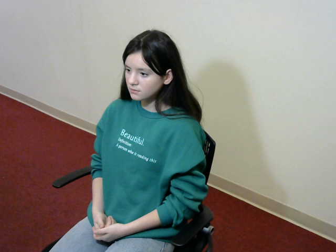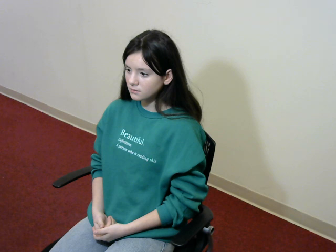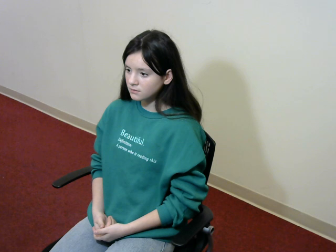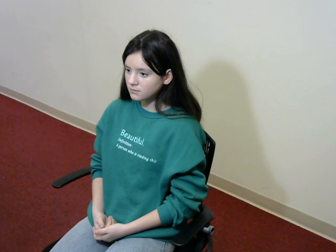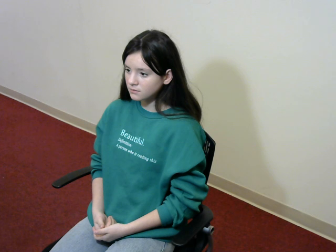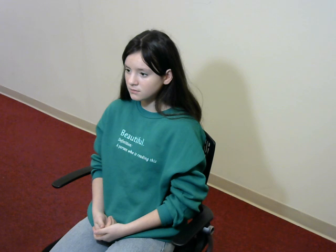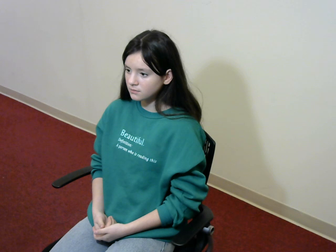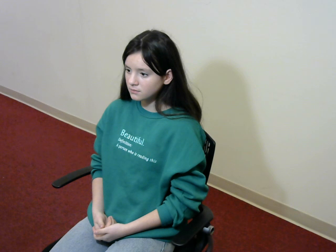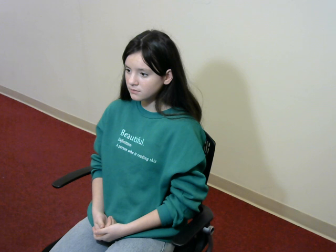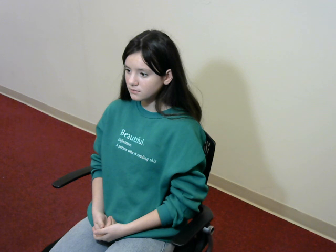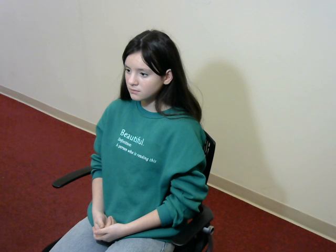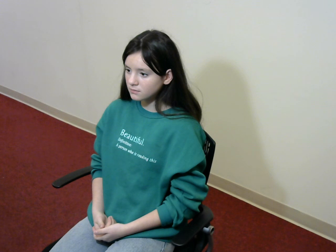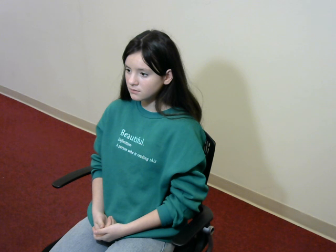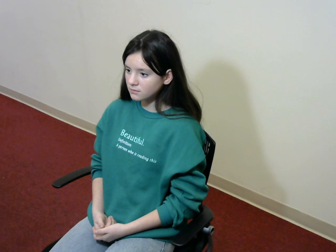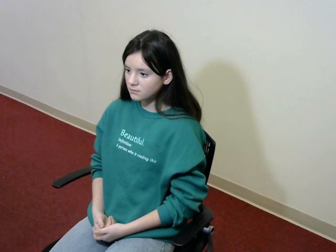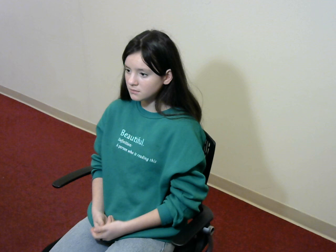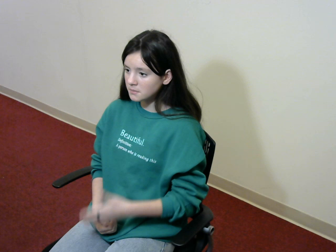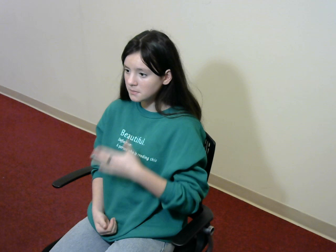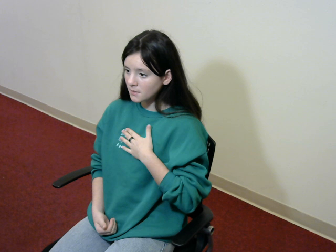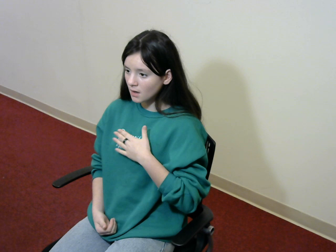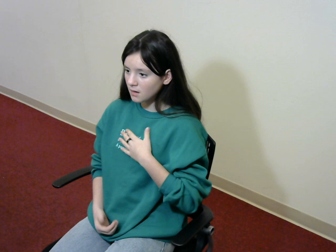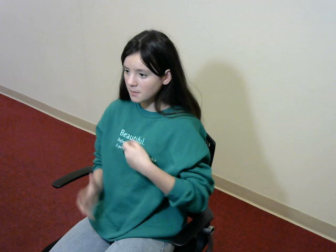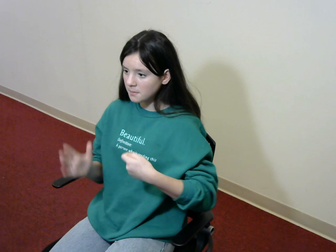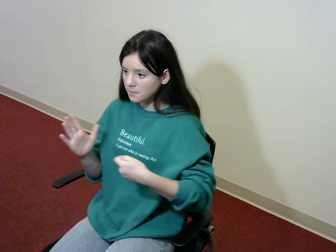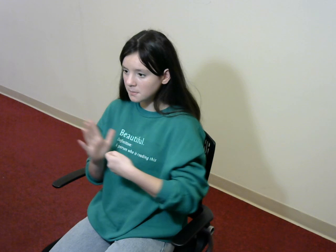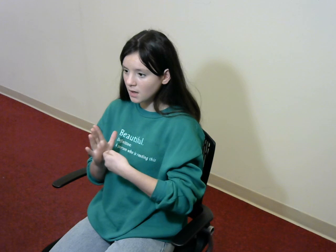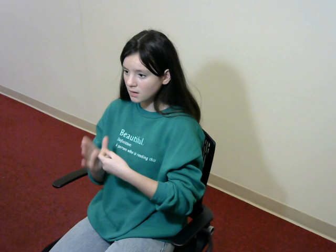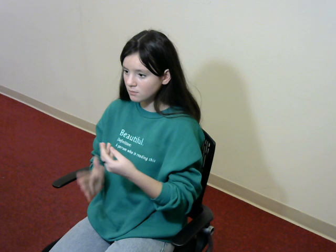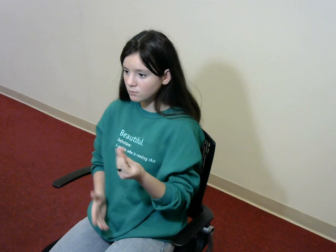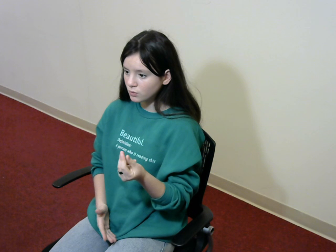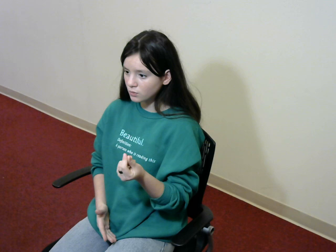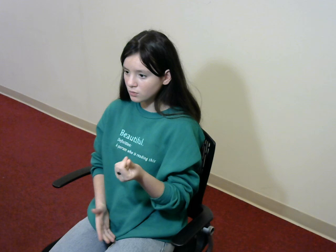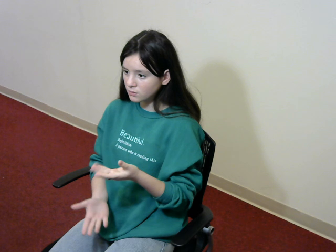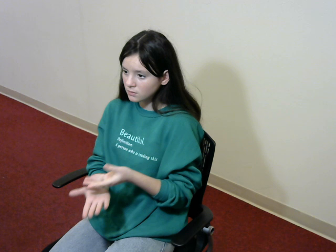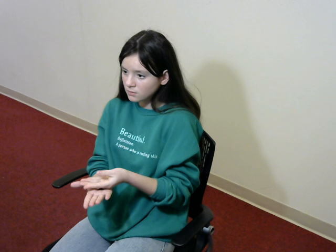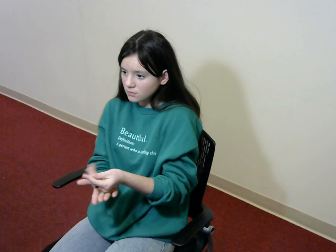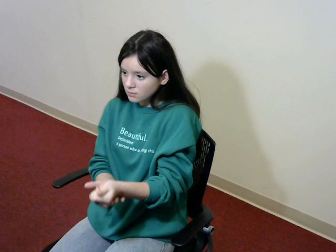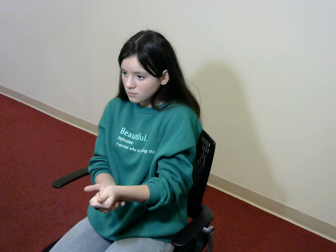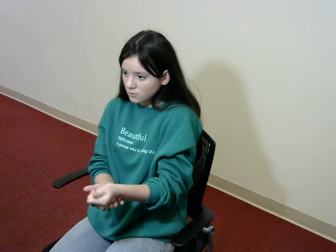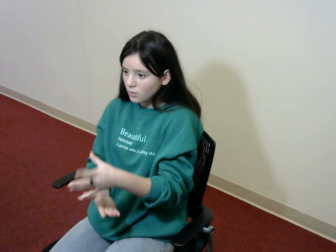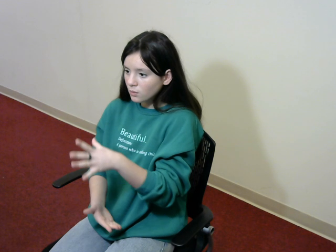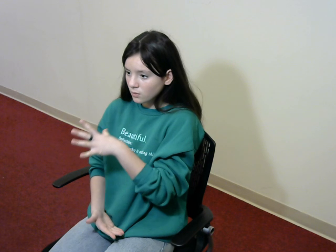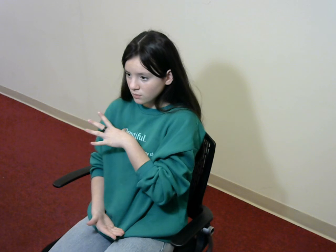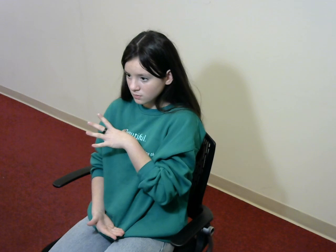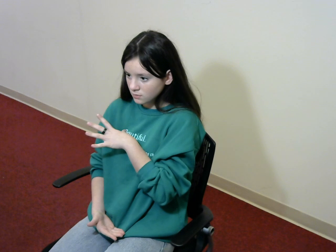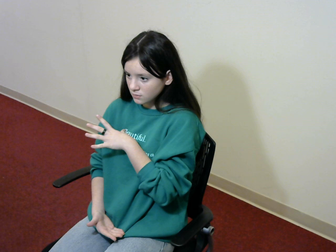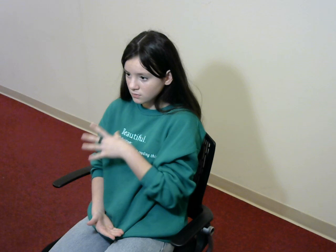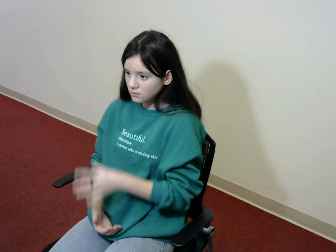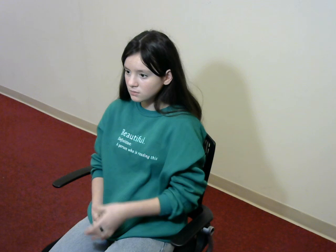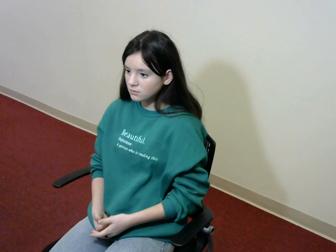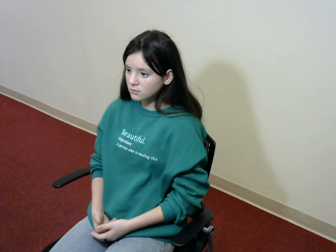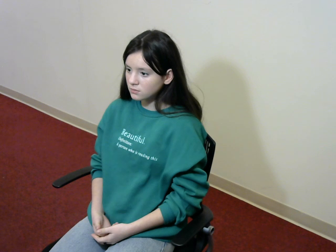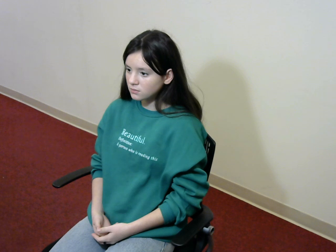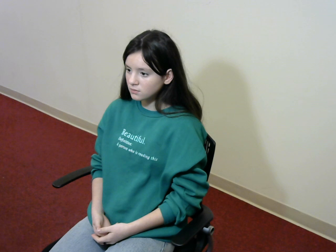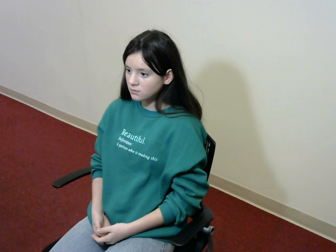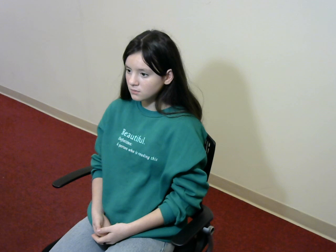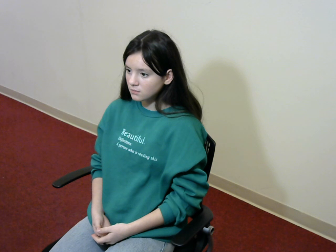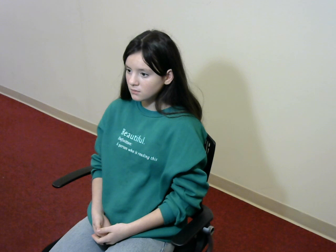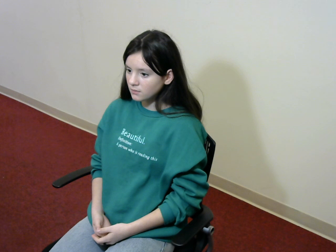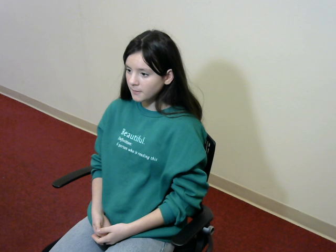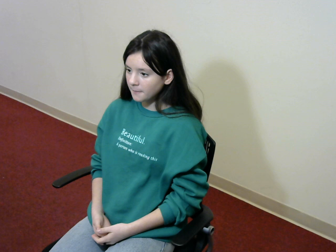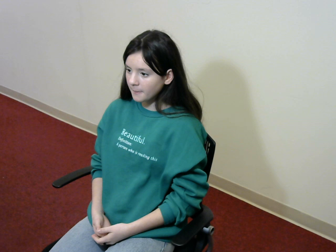Mən biletlərin pulunu ödəmişəm